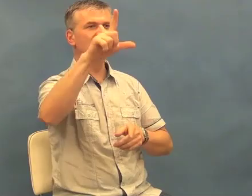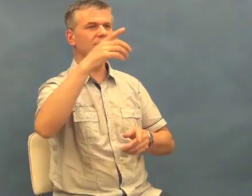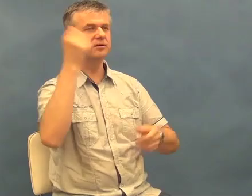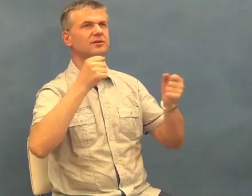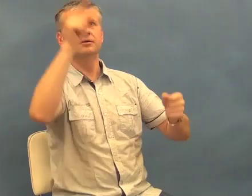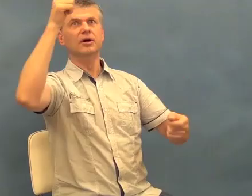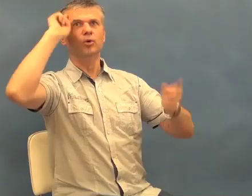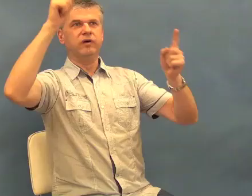Jedziesz i nagle widzisz znak "Uwaga".